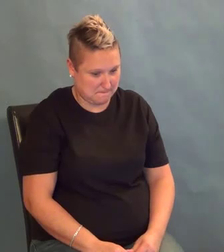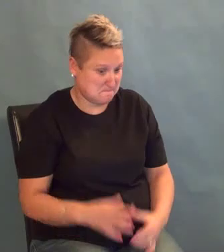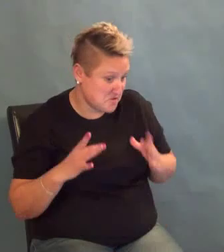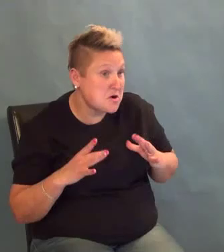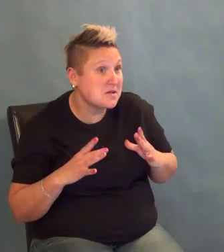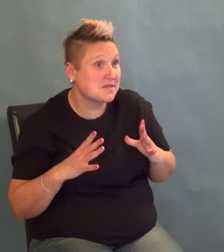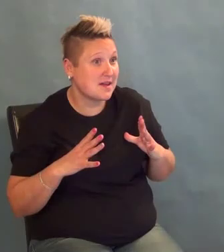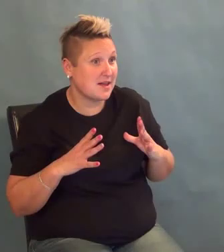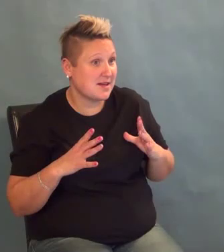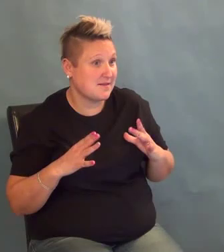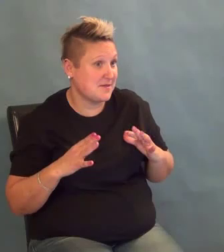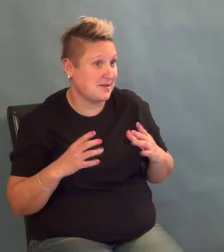Mam wolne.